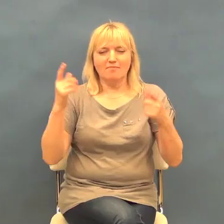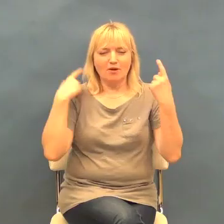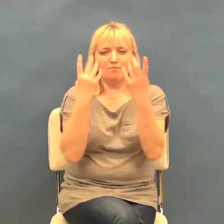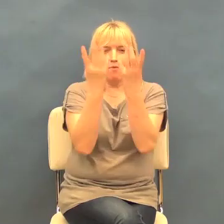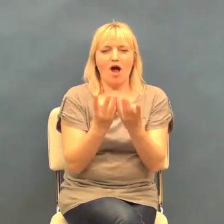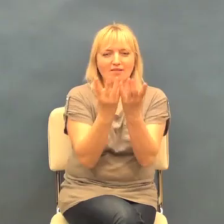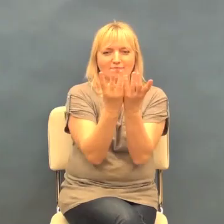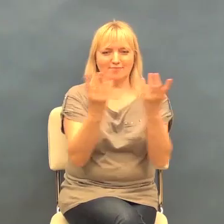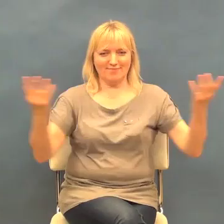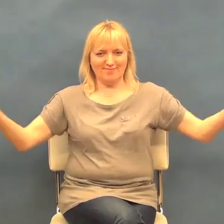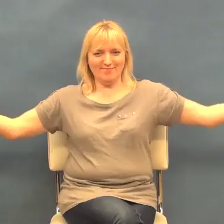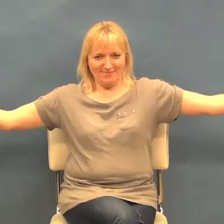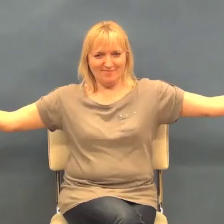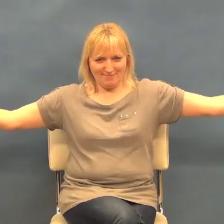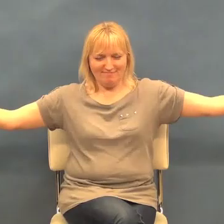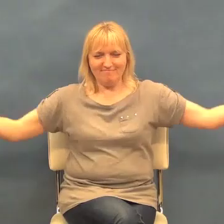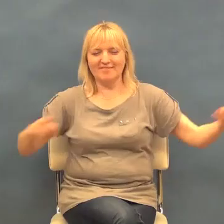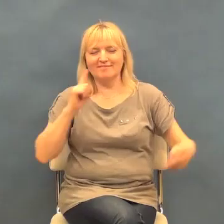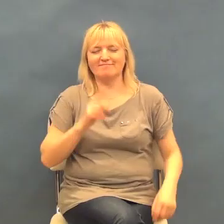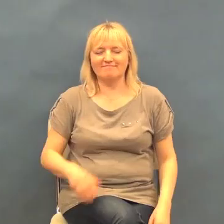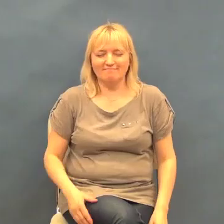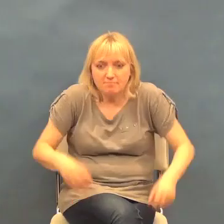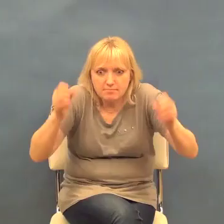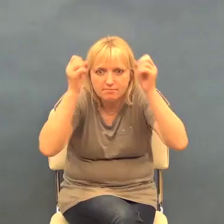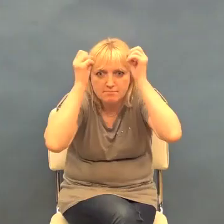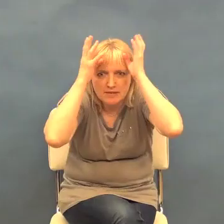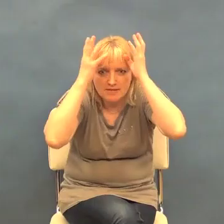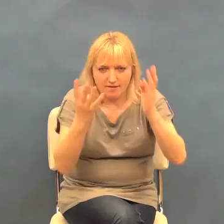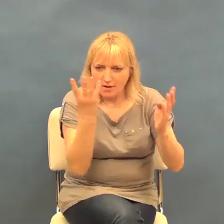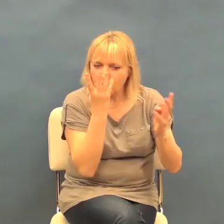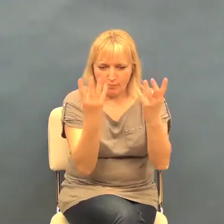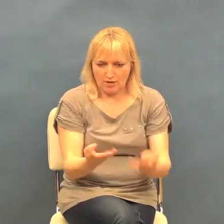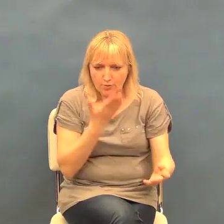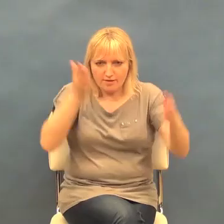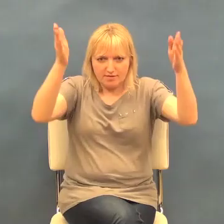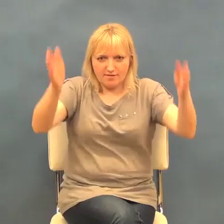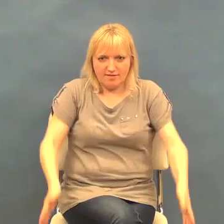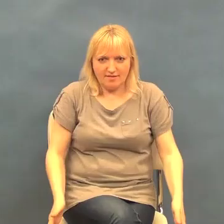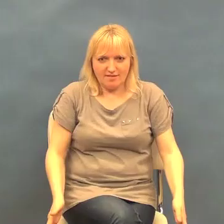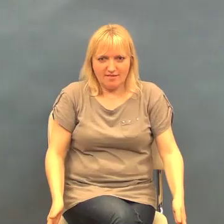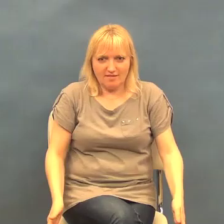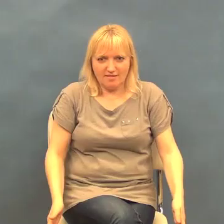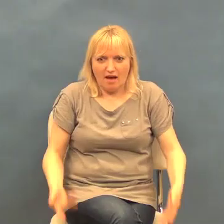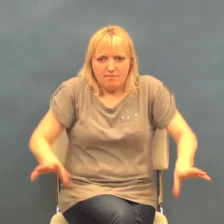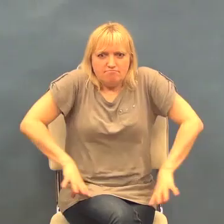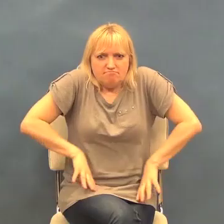Chłopak spojrzał na płot niego i zdębiał, bo okazało się, że kawałka płotu brakuje.